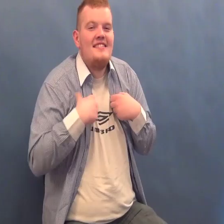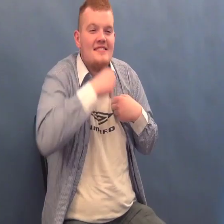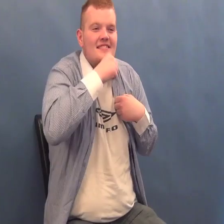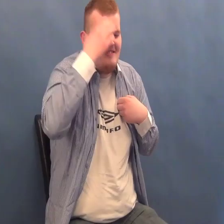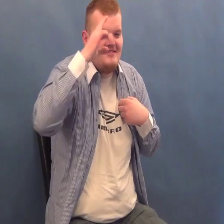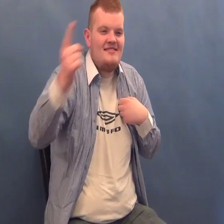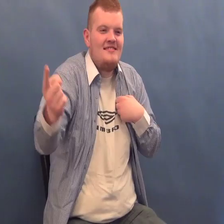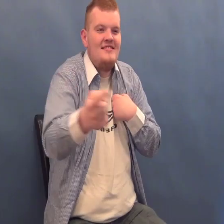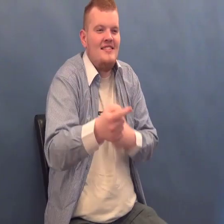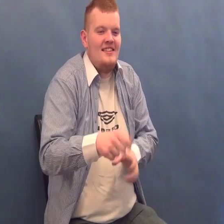Przychodzi obca babcia.